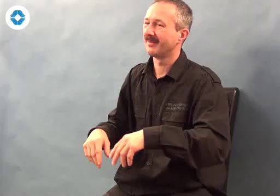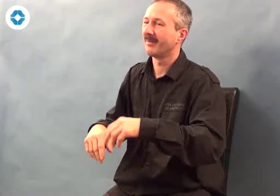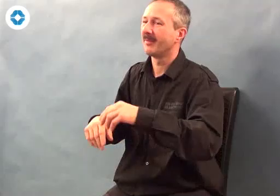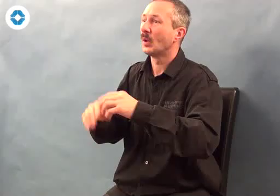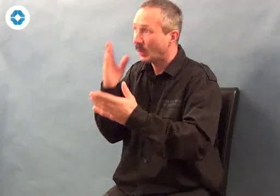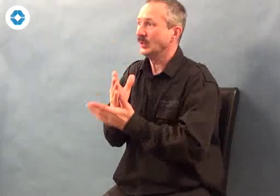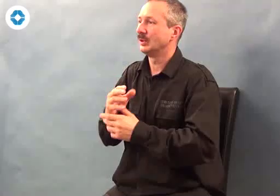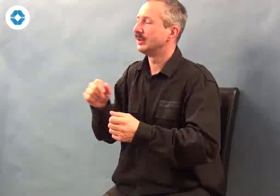Już skończył, odwraca się i widzi policjanta za sobą.